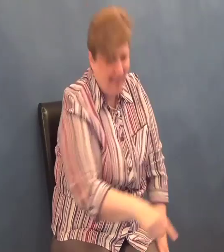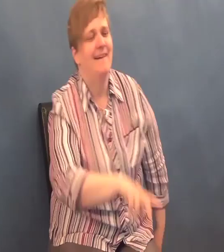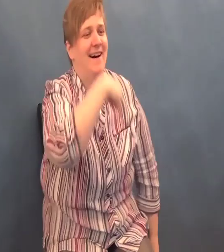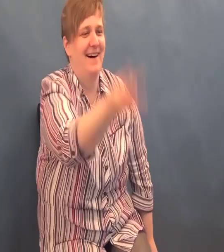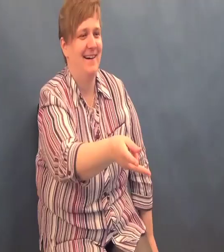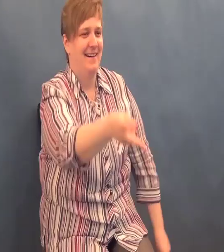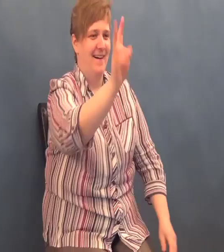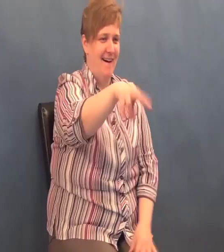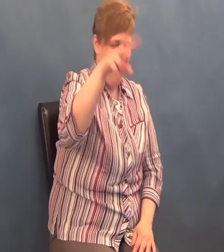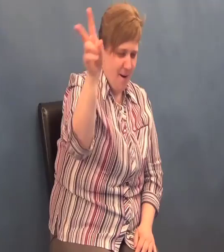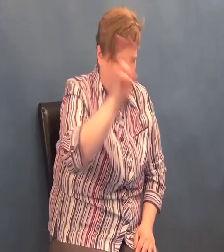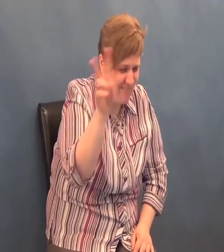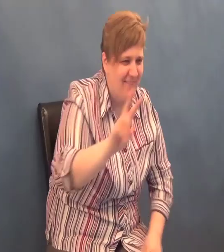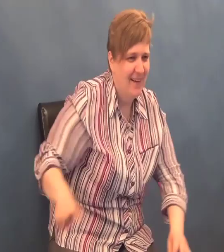Następny jest wtorek.